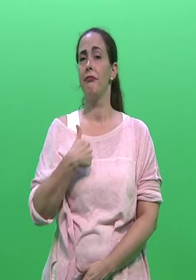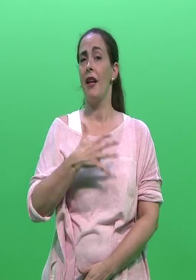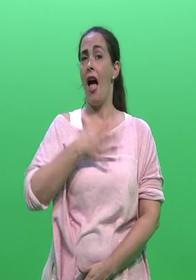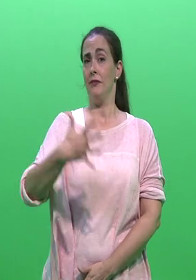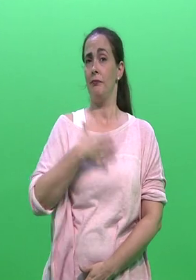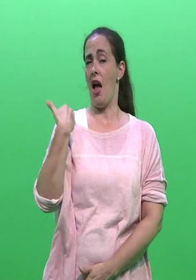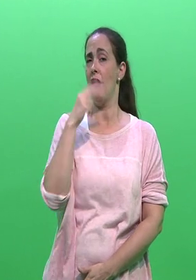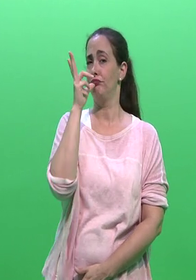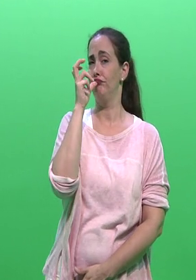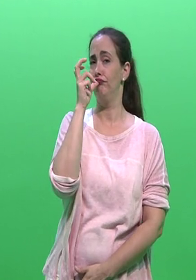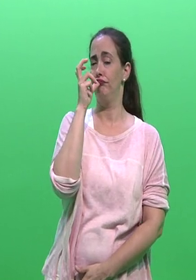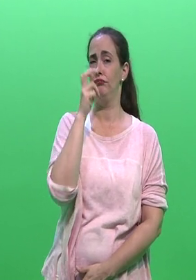Tinc asma, faig servir un inhalador.